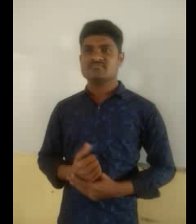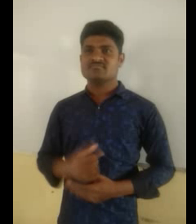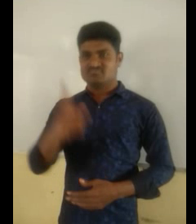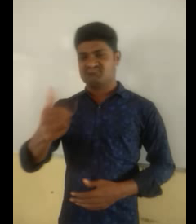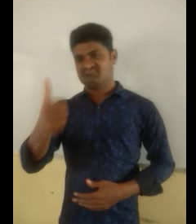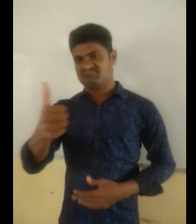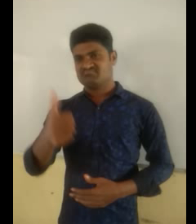you are good